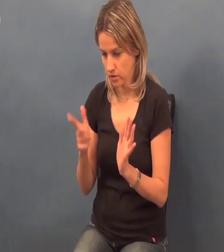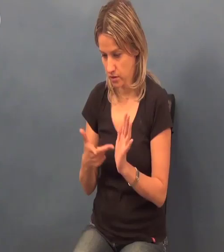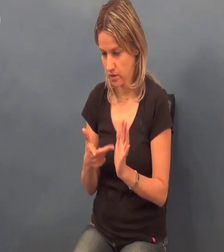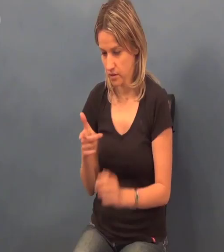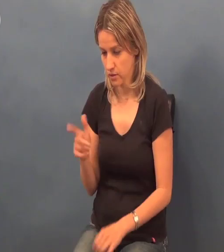Za trzecim razem.